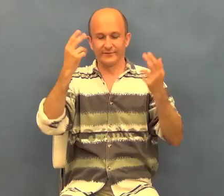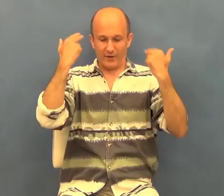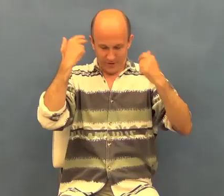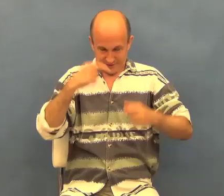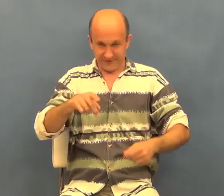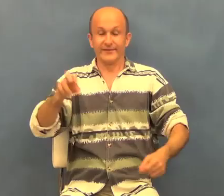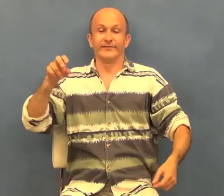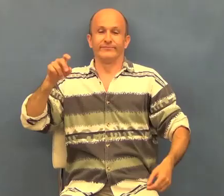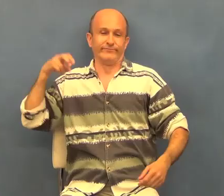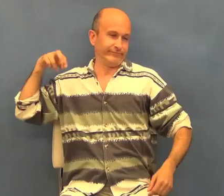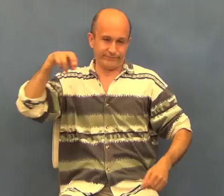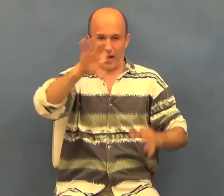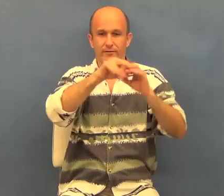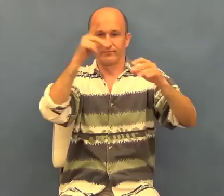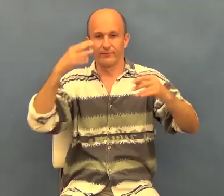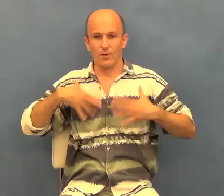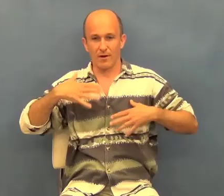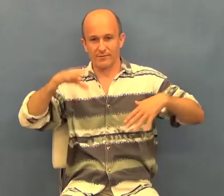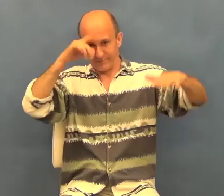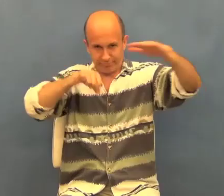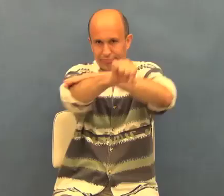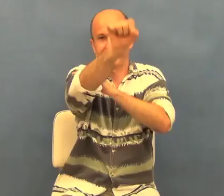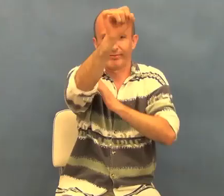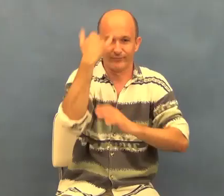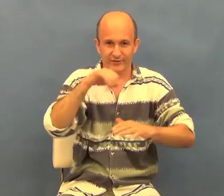Zając biega i akurat wchodzi w ubranie.